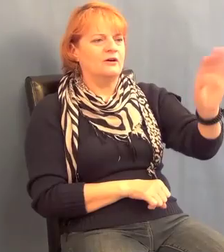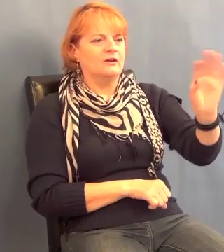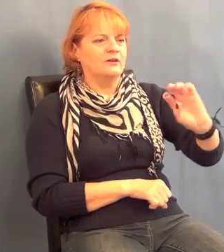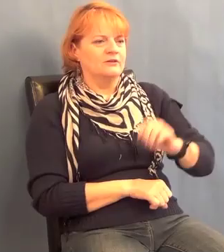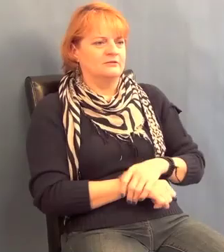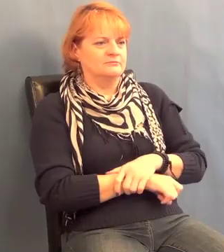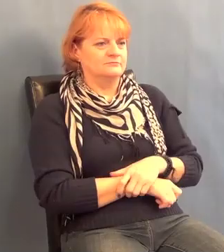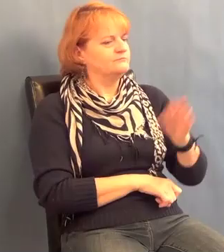Nie.